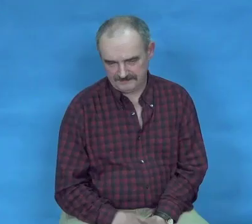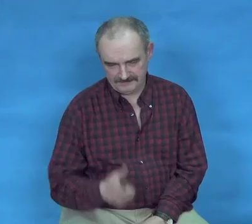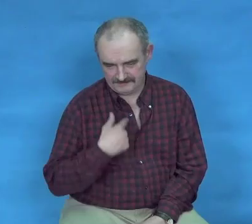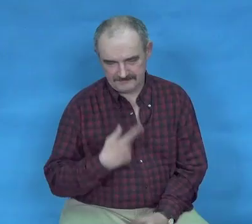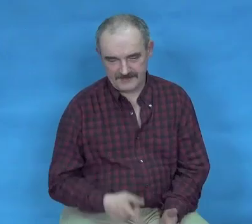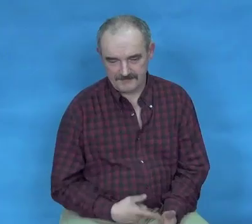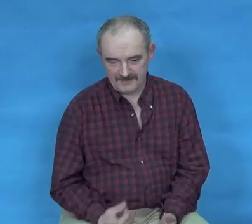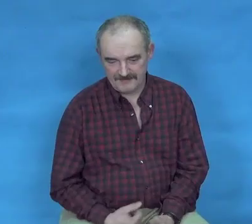To mi nie pasuje.